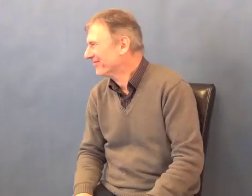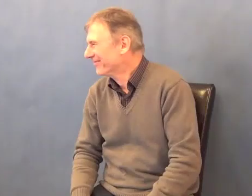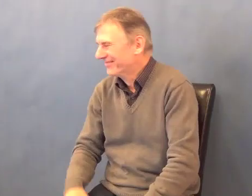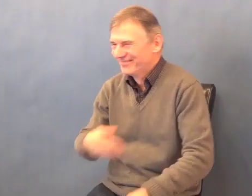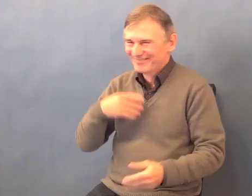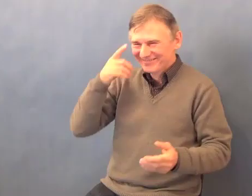No nie wiem.